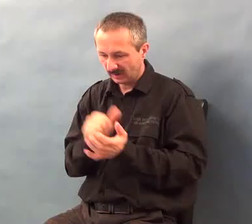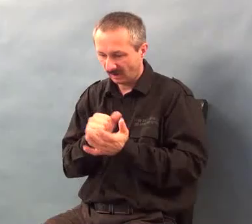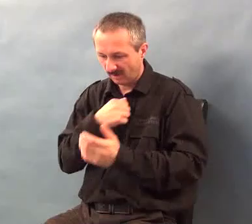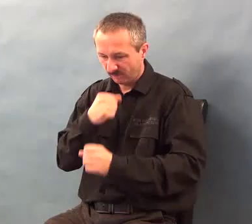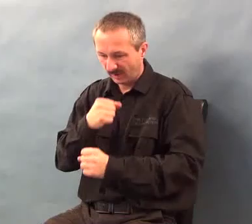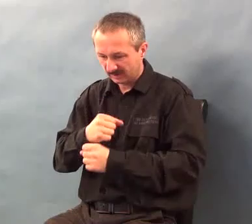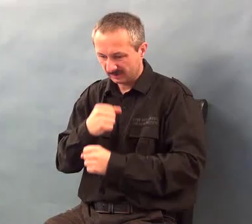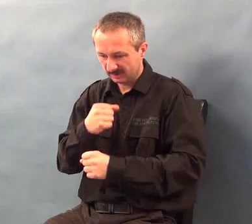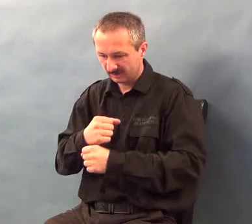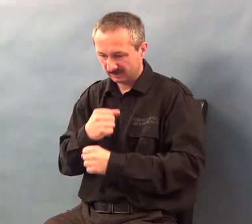Pracuję.